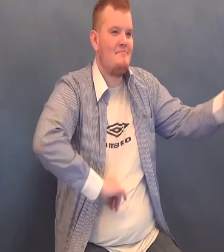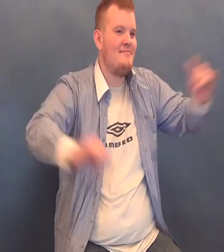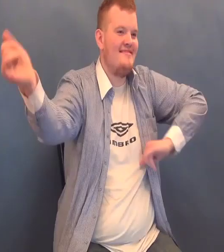Na imprezę.